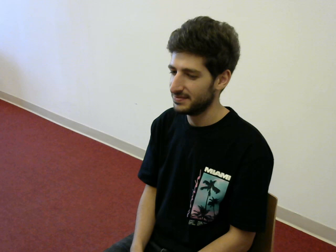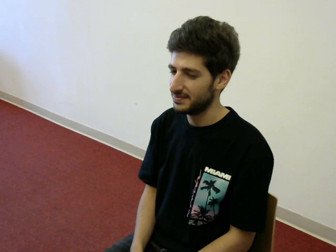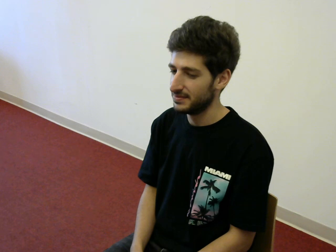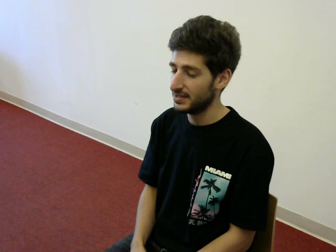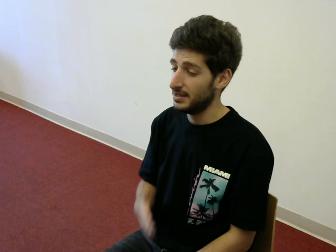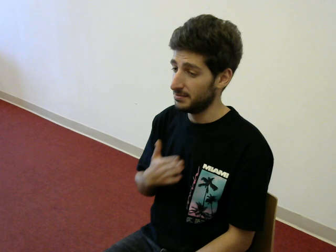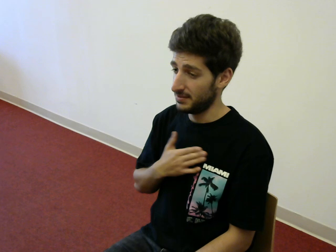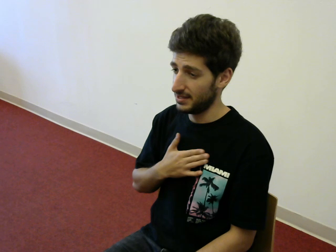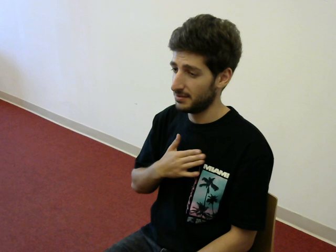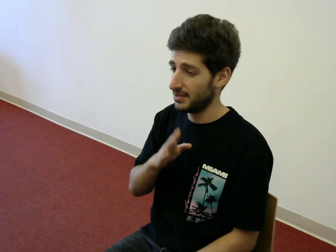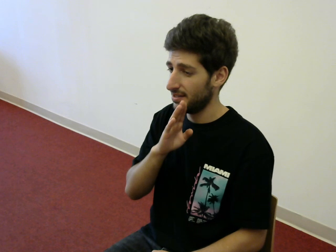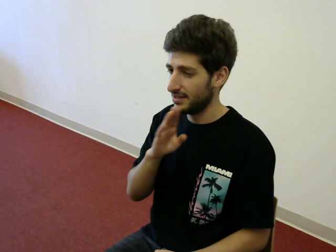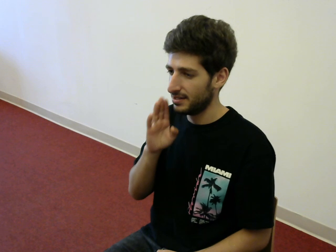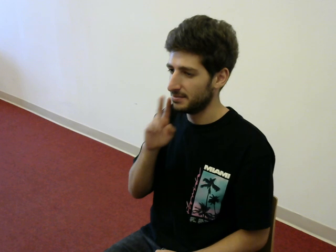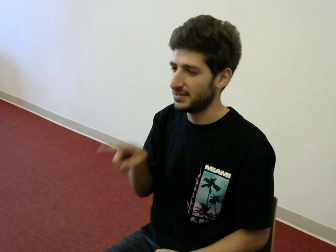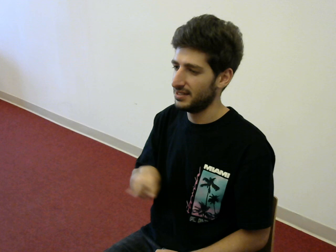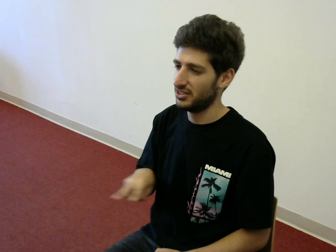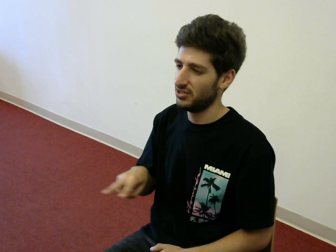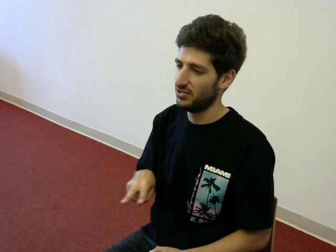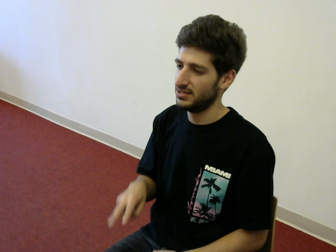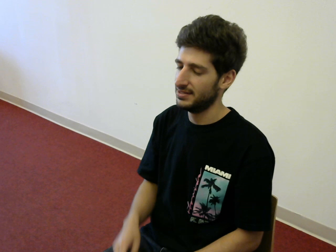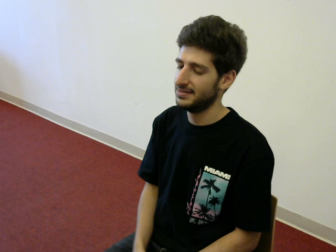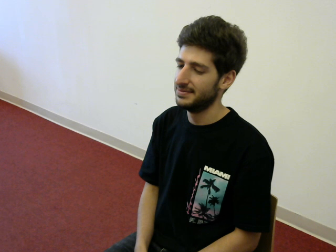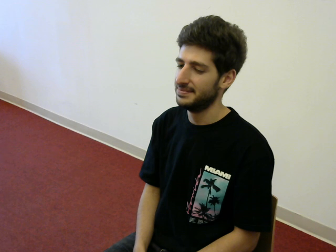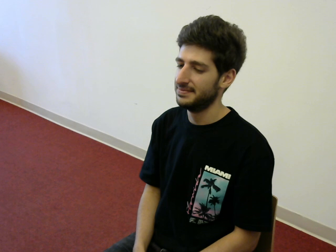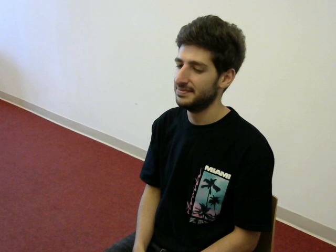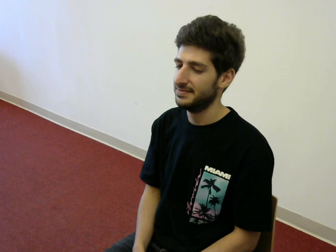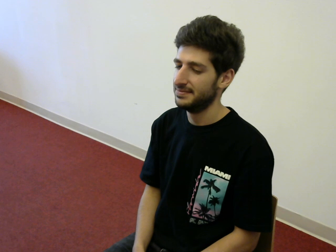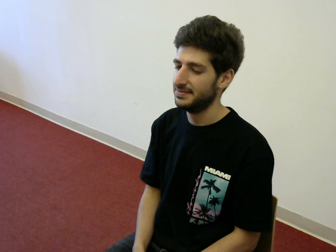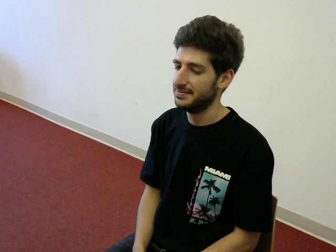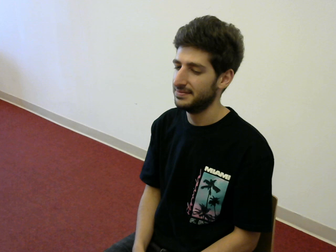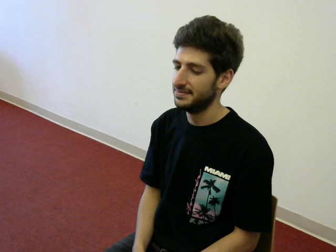Mənim anam Lənkərandandır